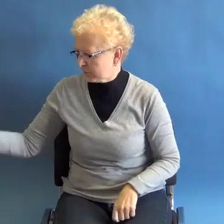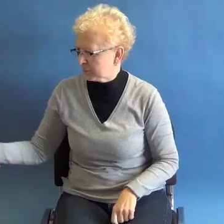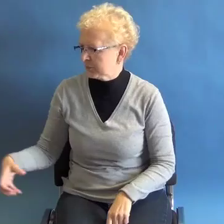Nago.